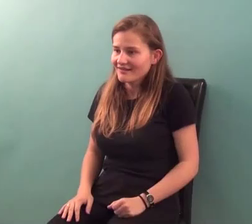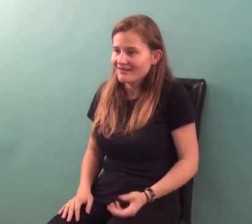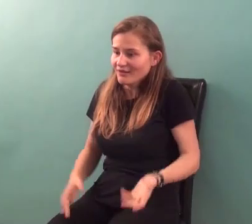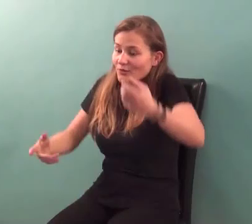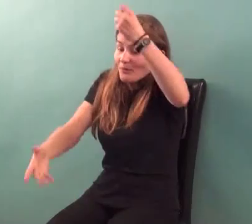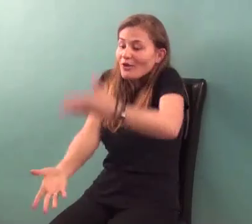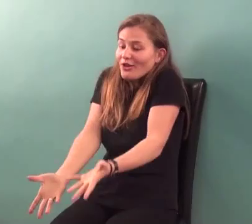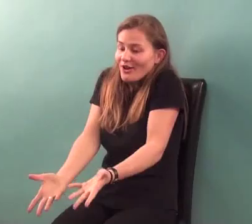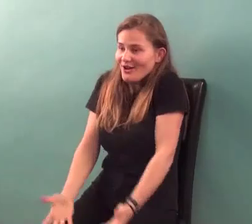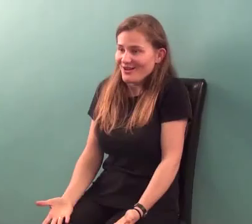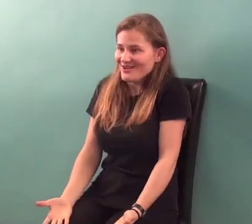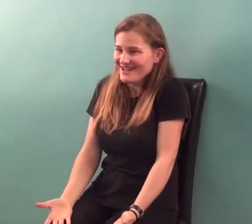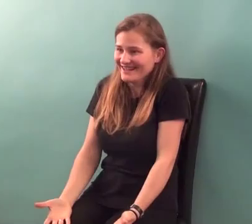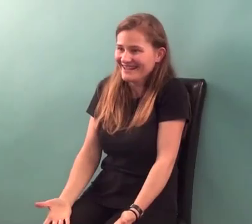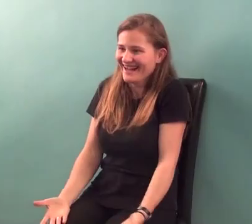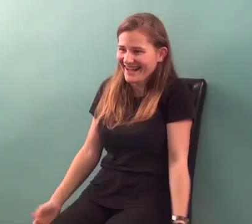To co to jest jak nie prysznic?!